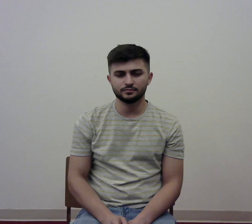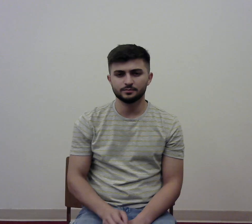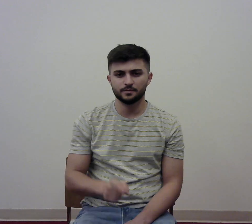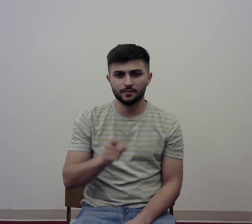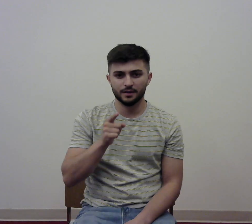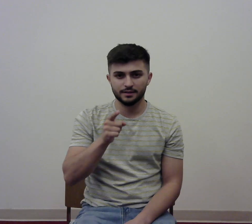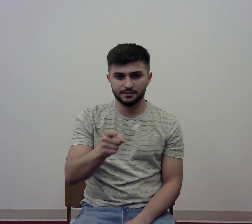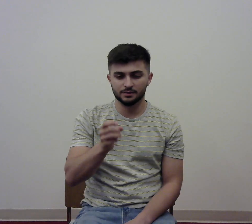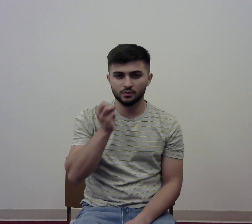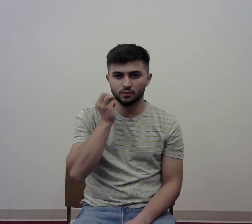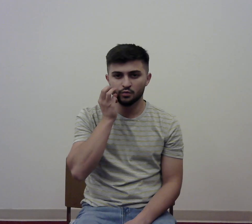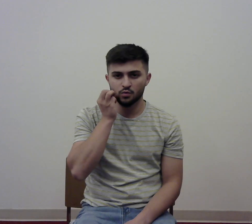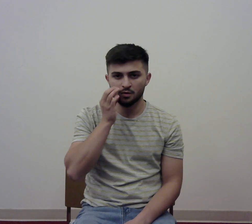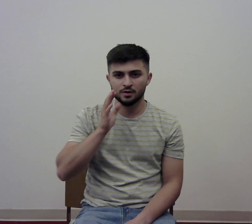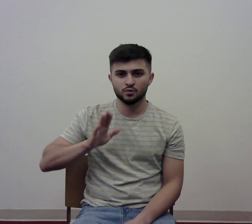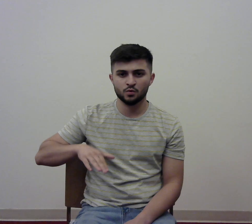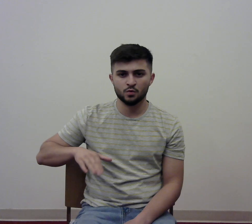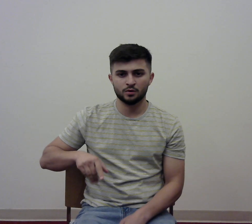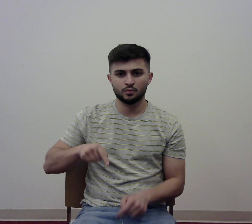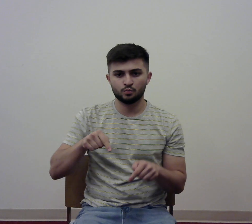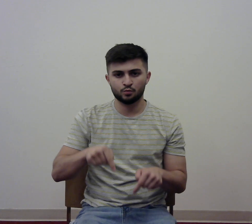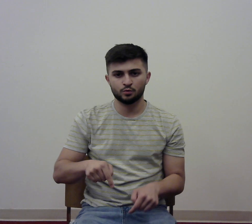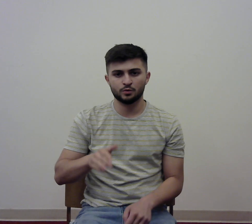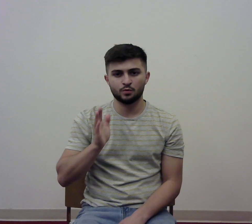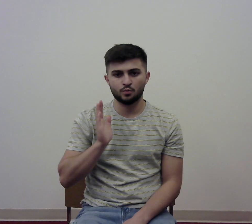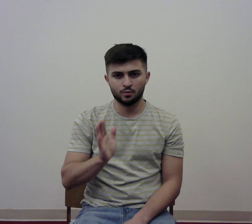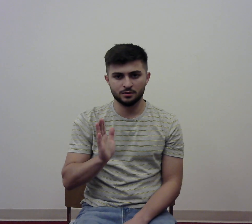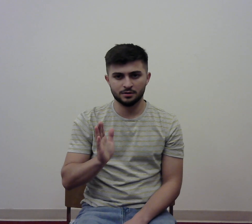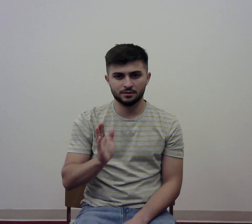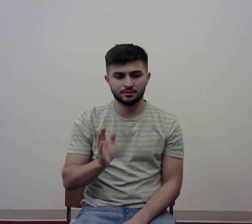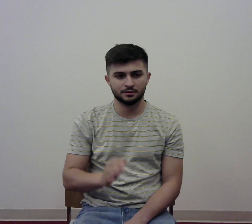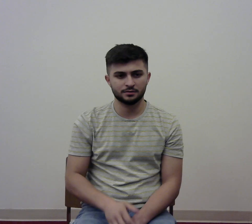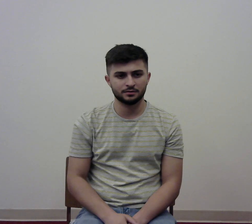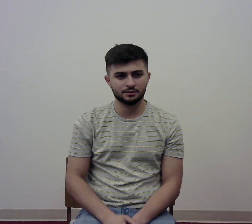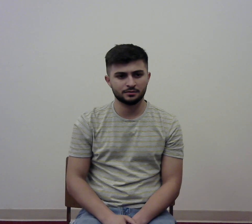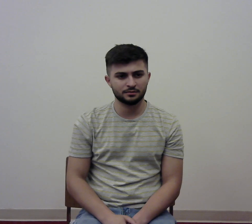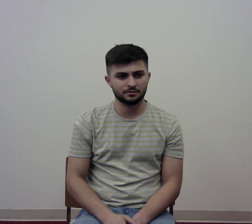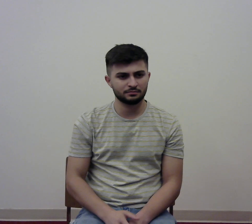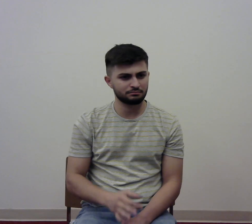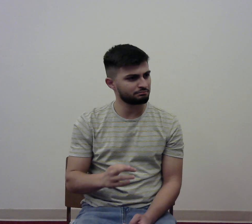Siz günortadan sonra burda olacaqsınızmı?